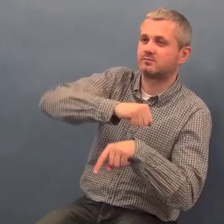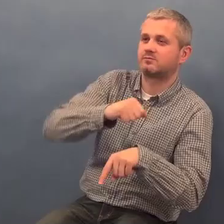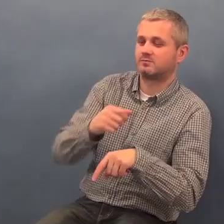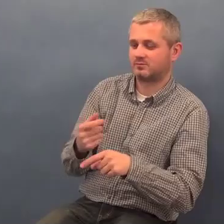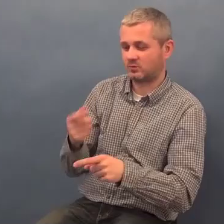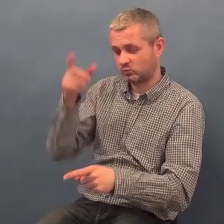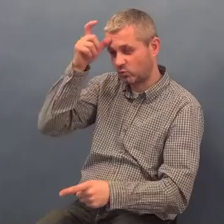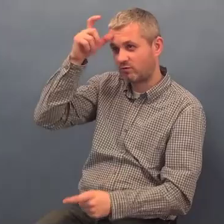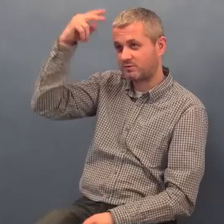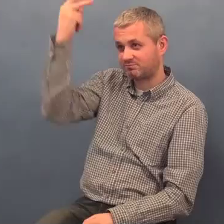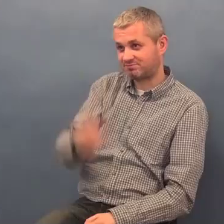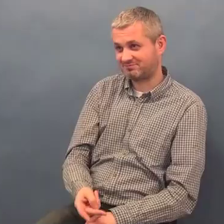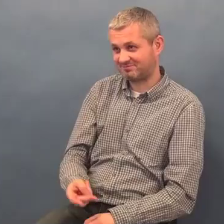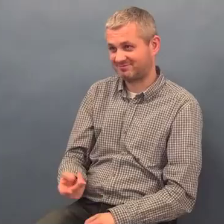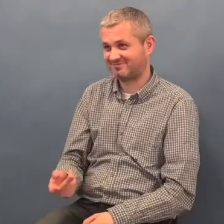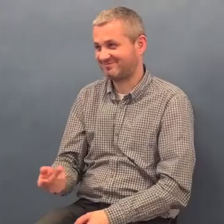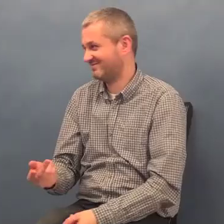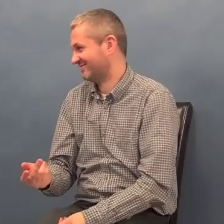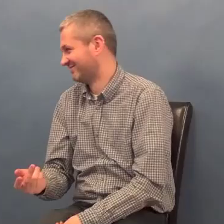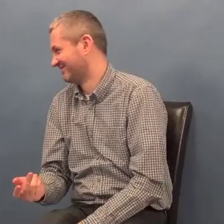To człowiek spada.